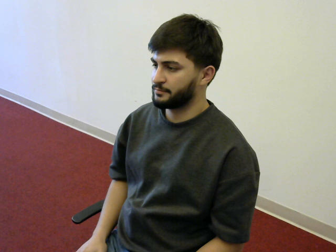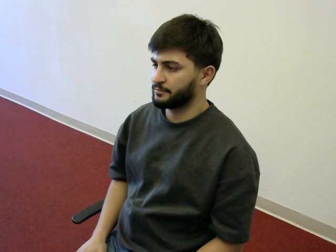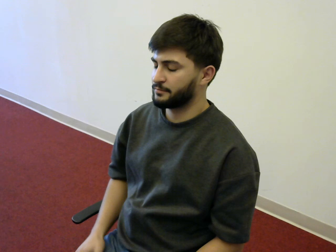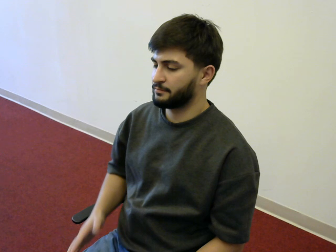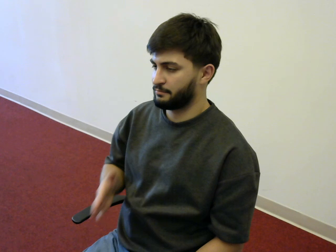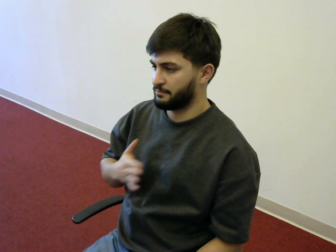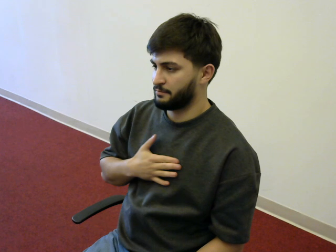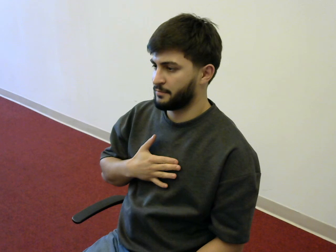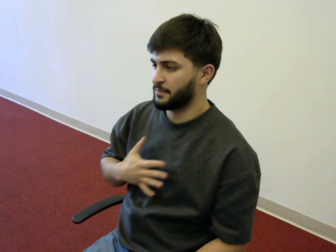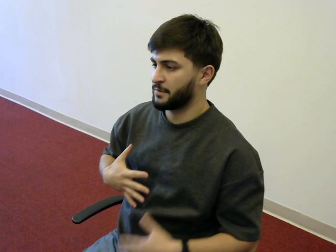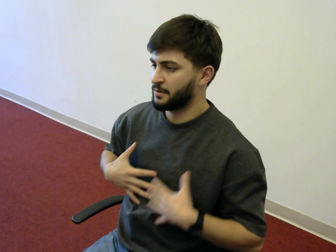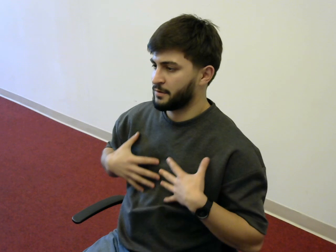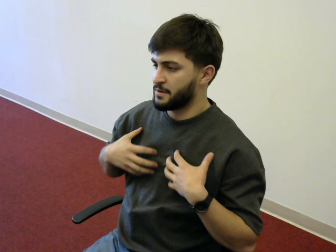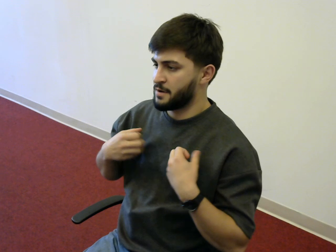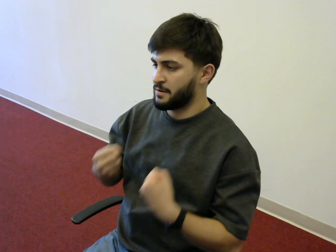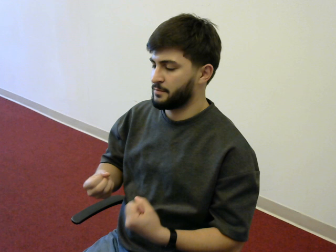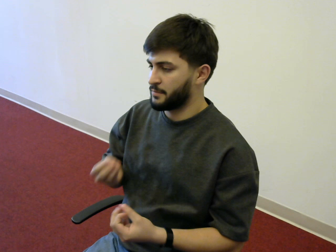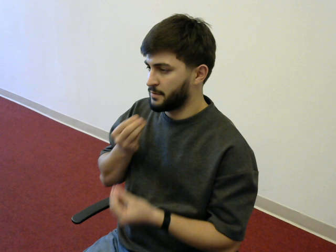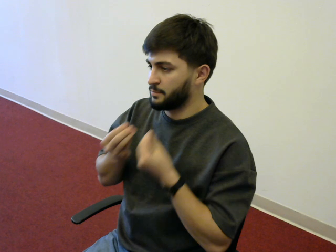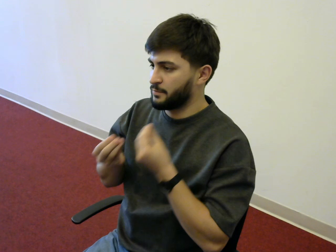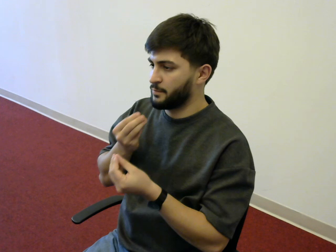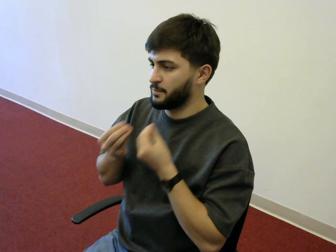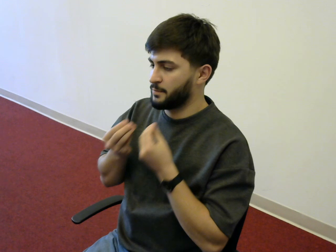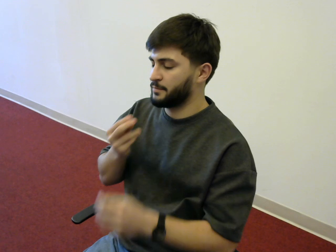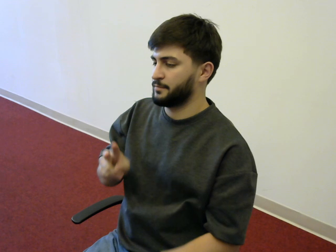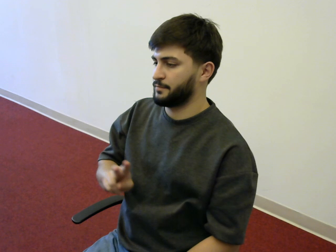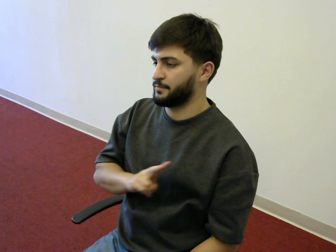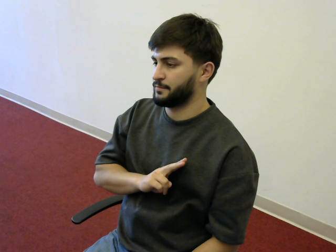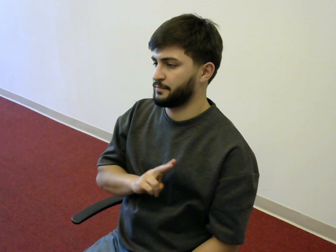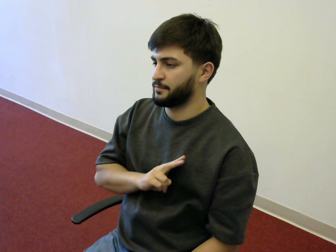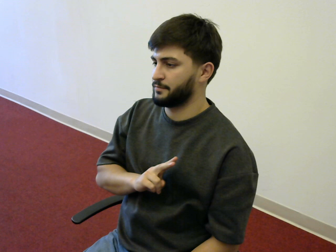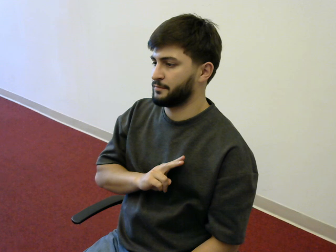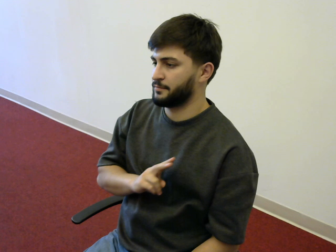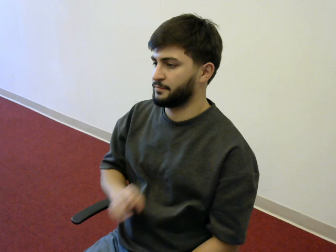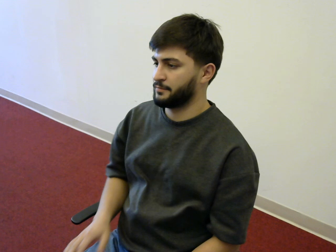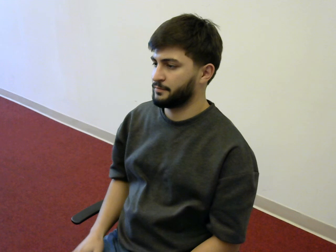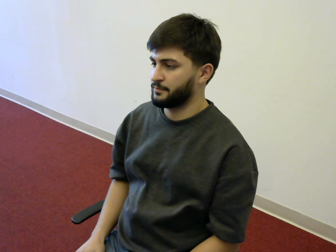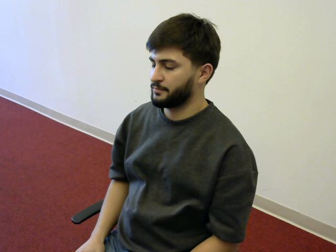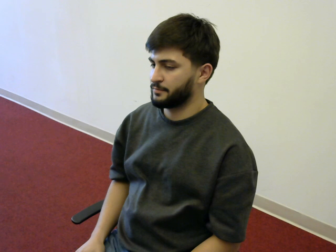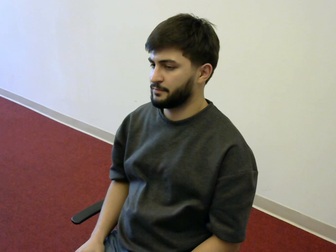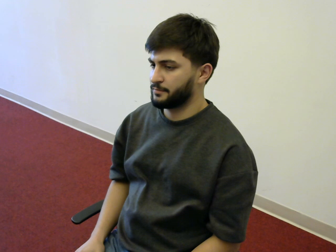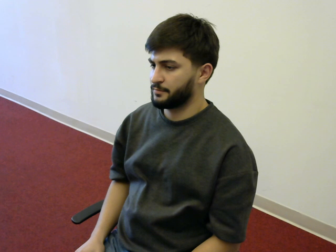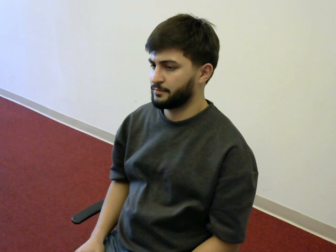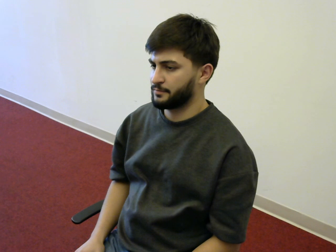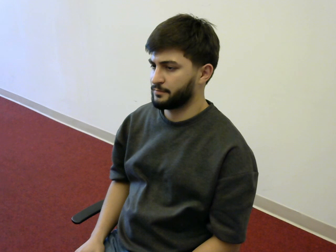Mən sağlam qidalanmağı sevirəm